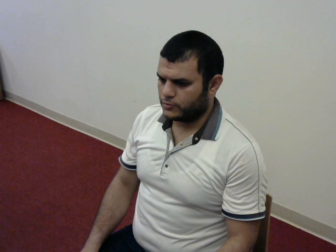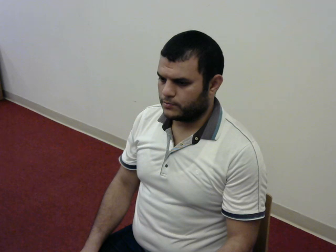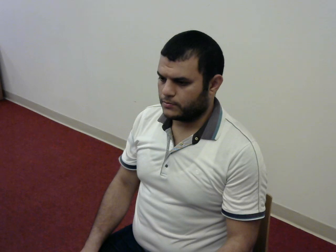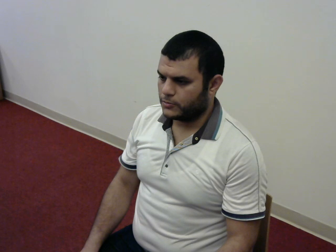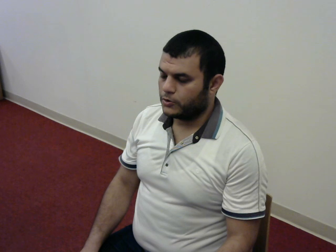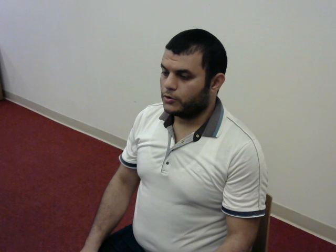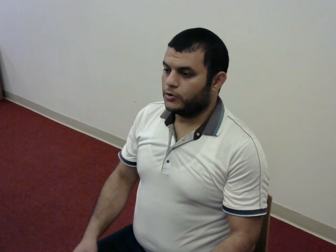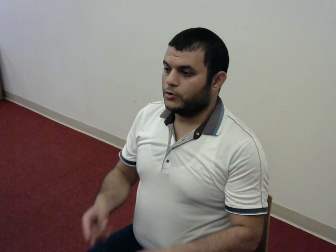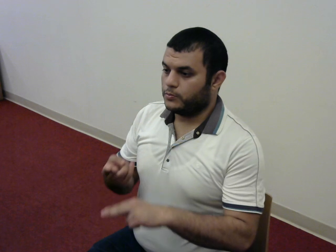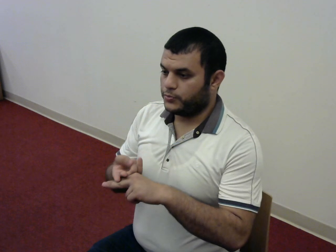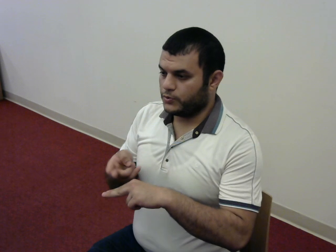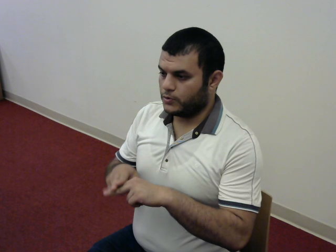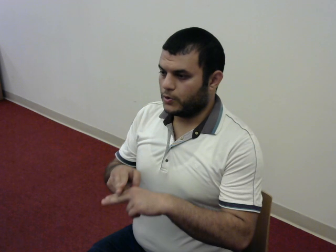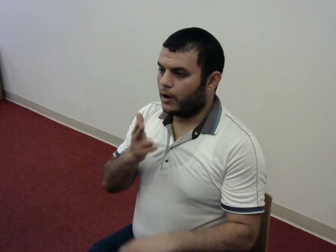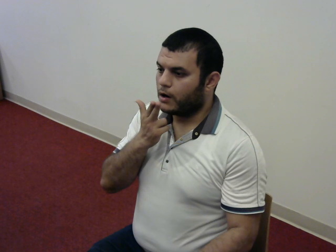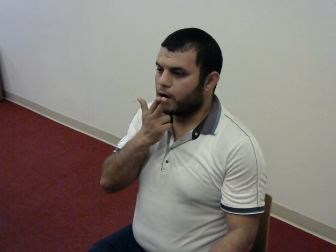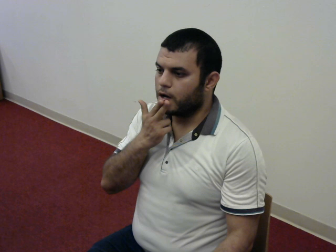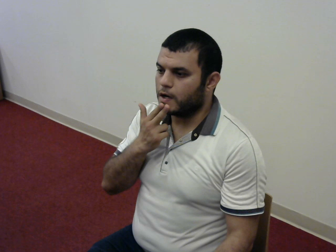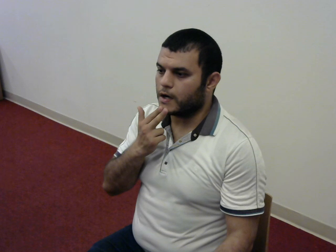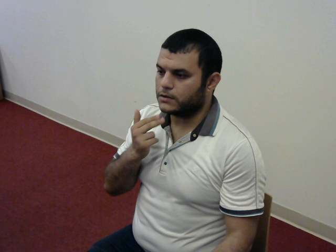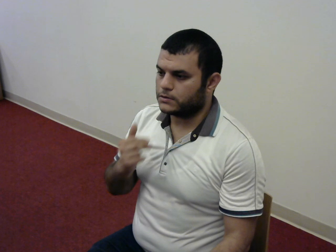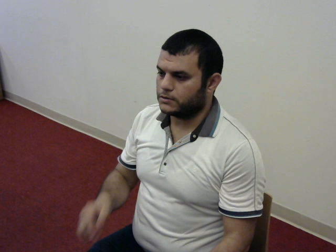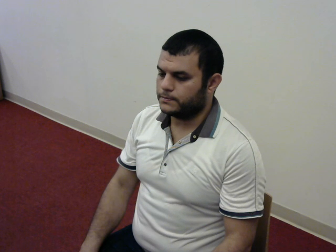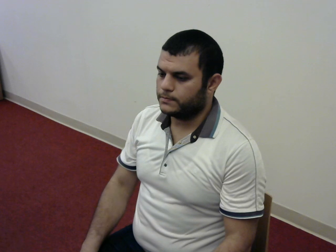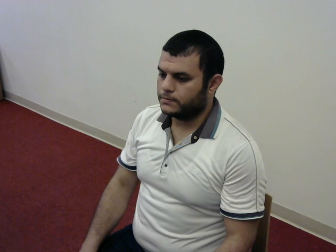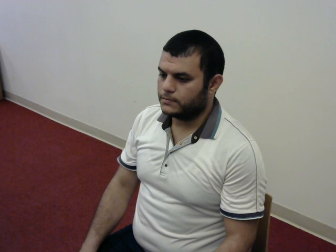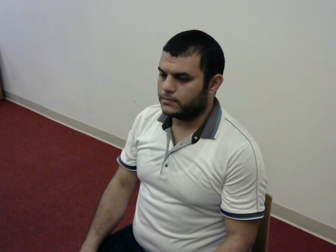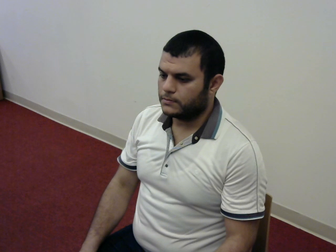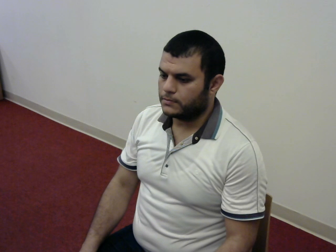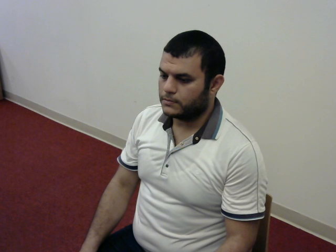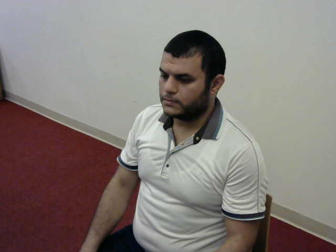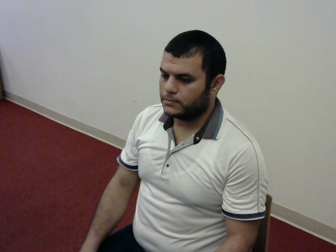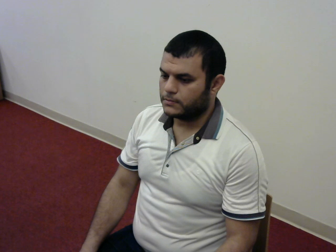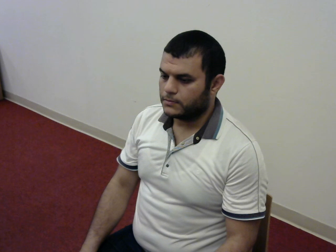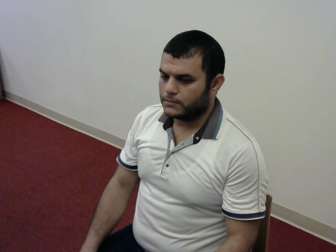Bu halaldır?